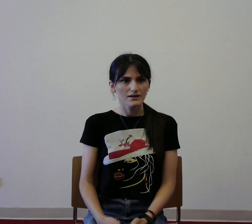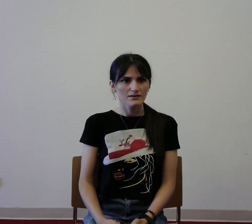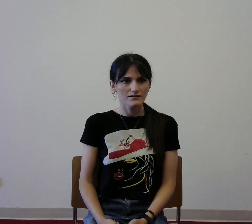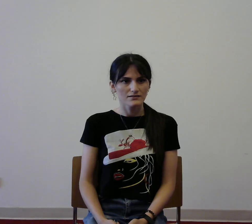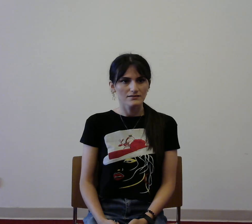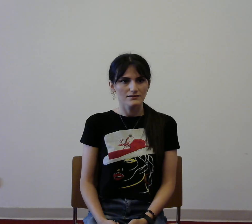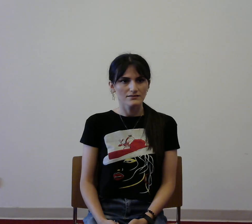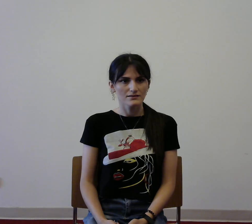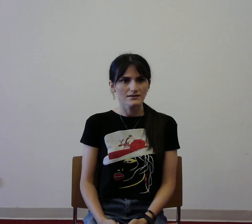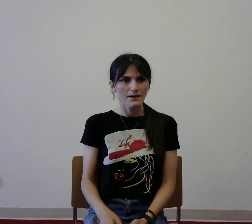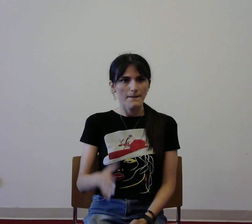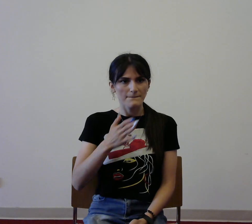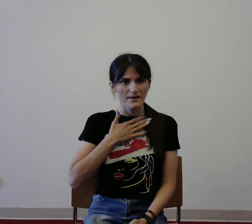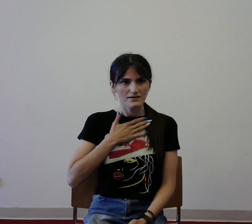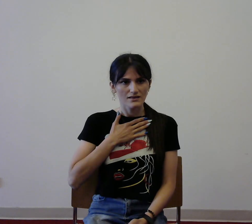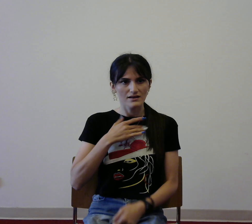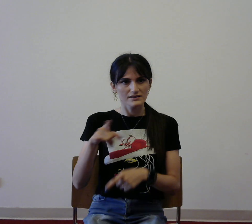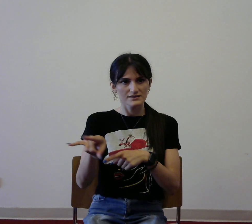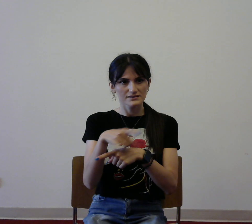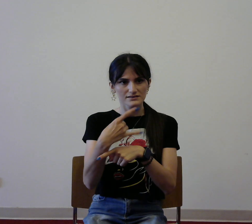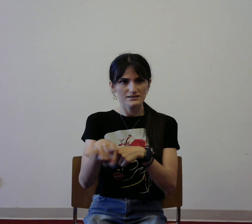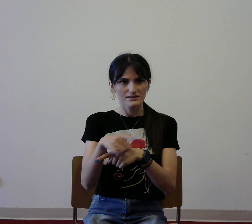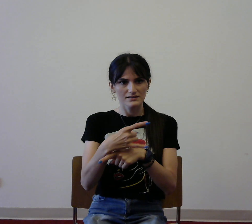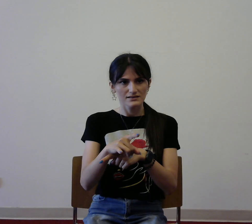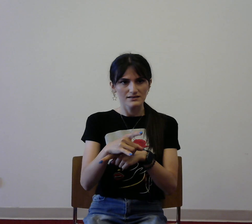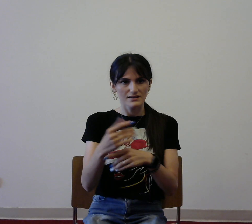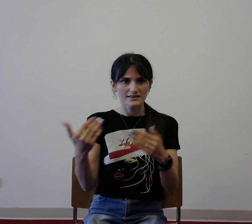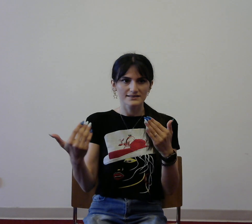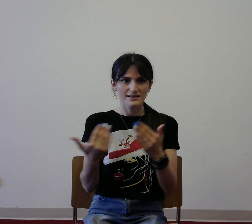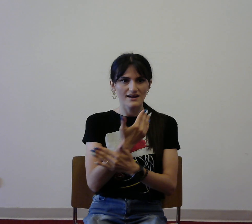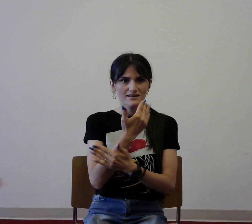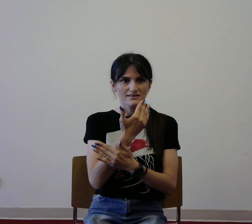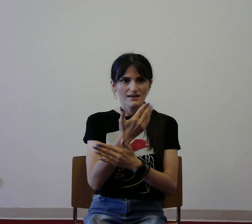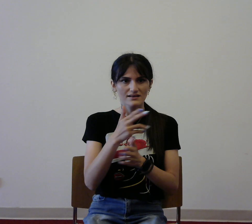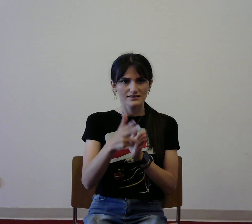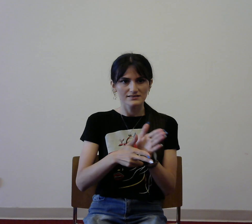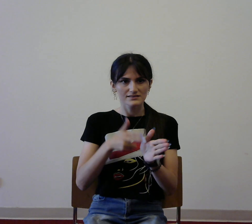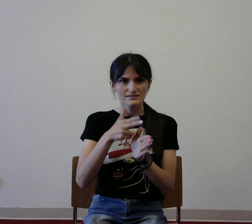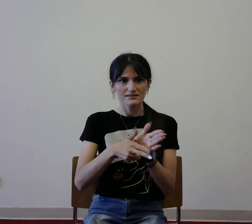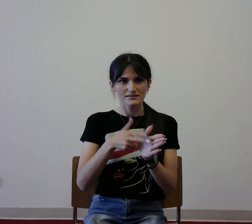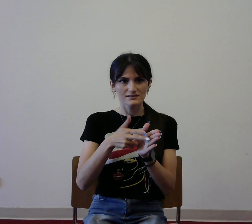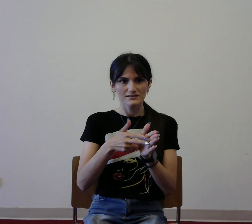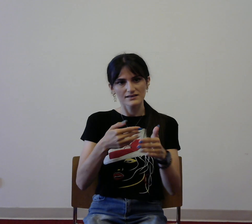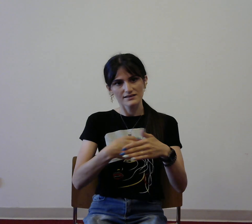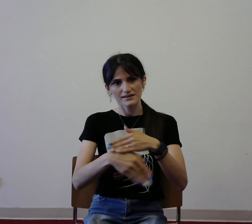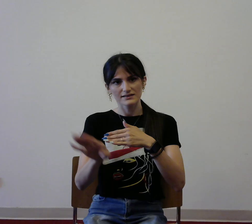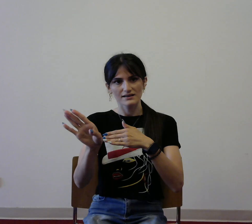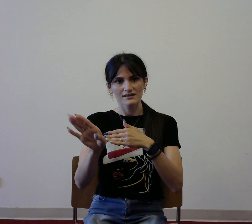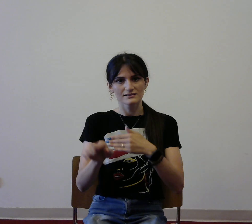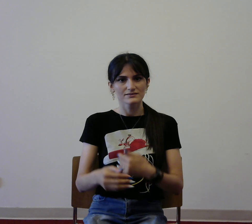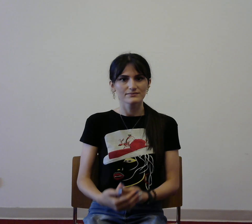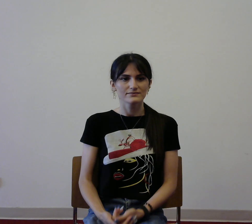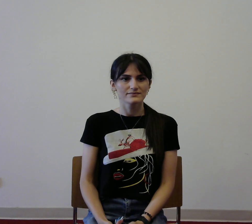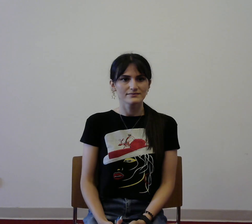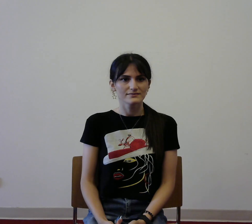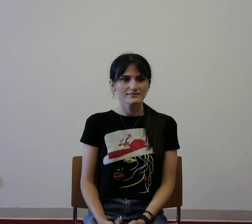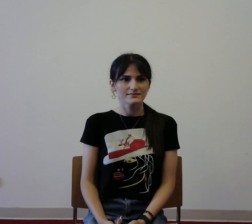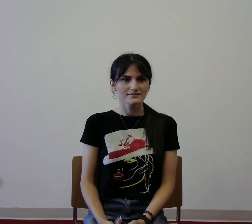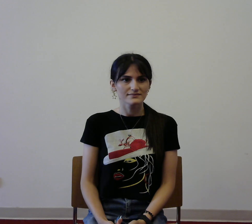Mən Gəncəyə yeni qatarla gedirəm